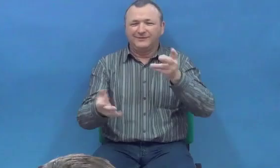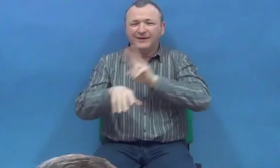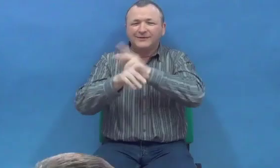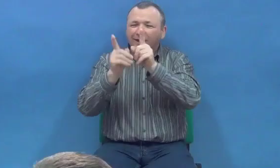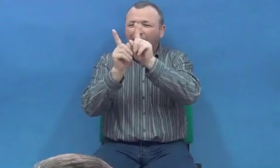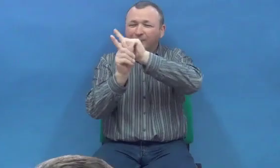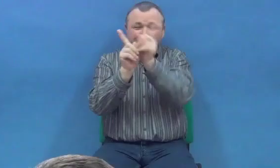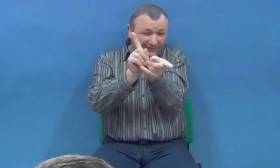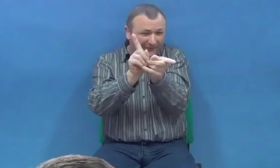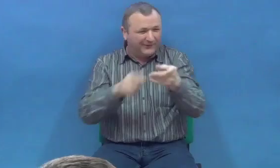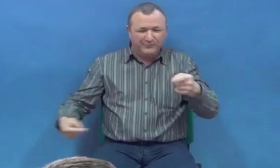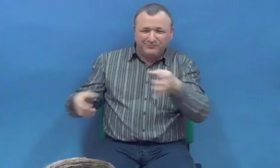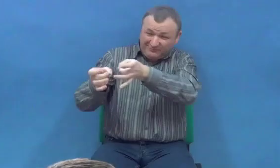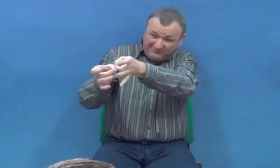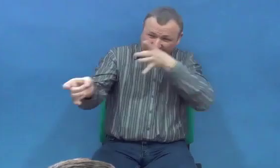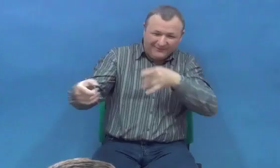Wskazówka zegara była tak ustawiona, aby wystrzelić jak z łuku.